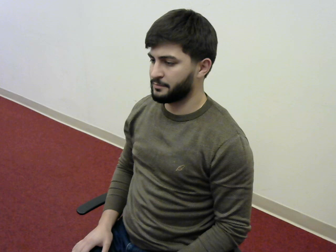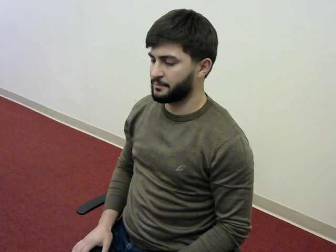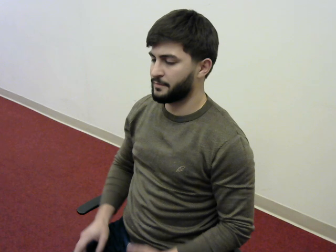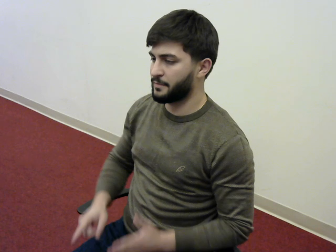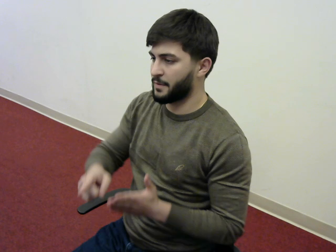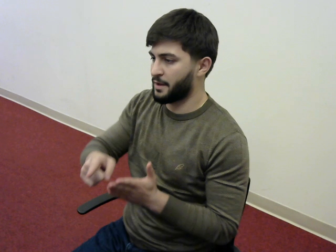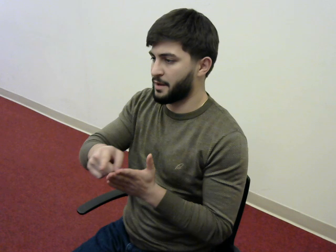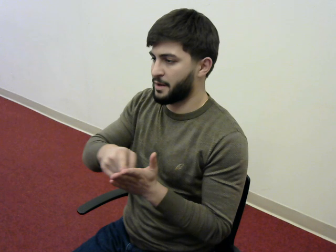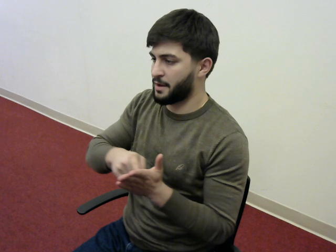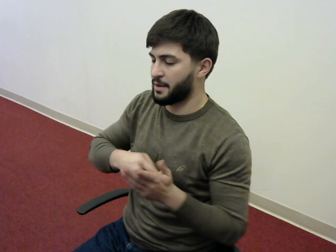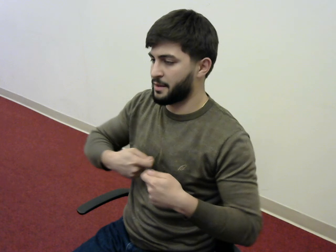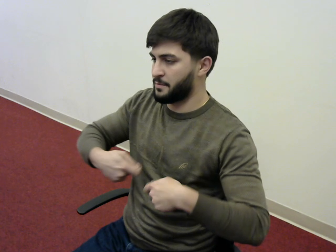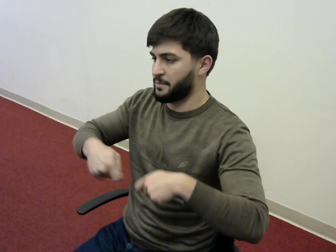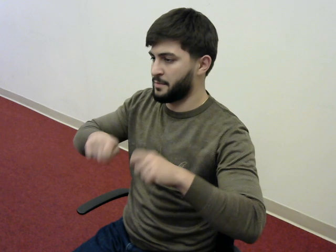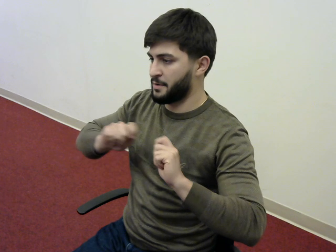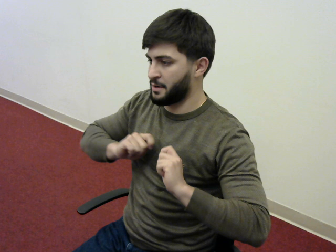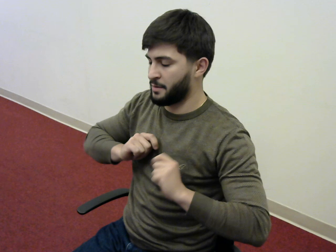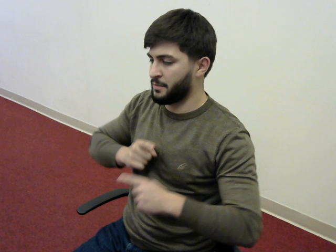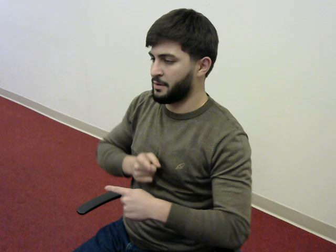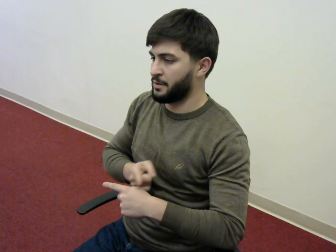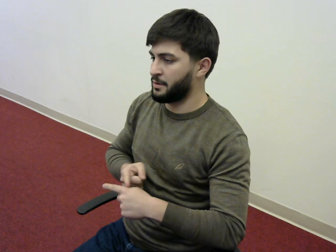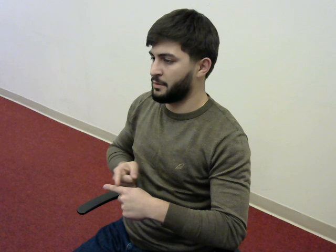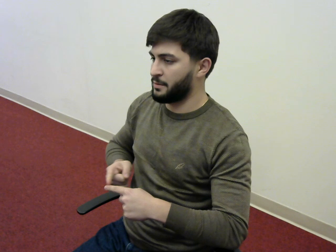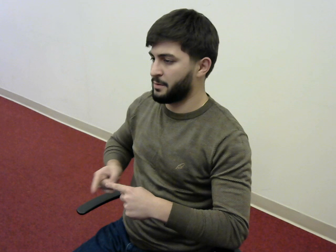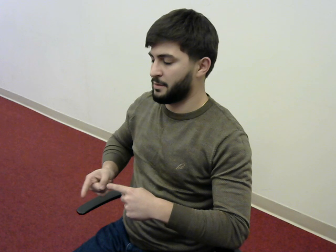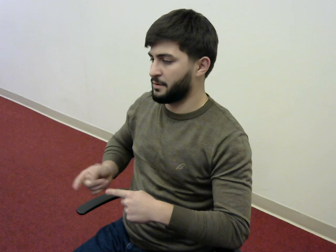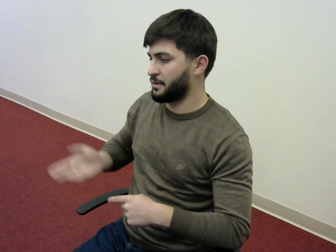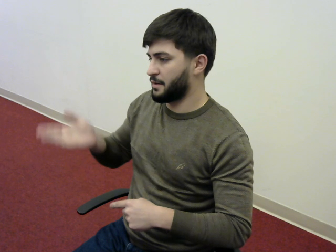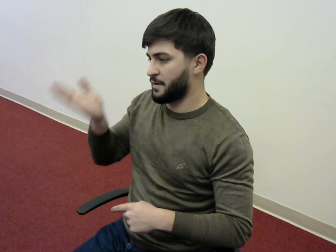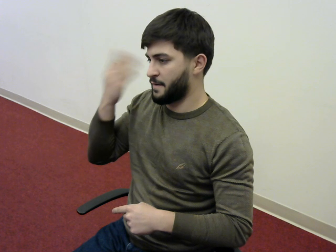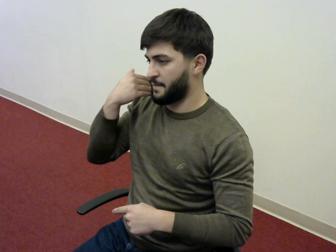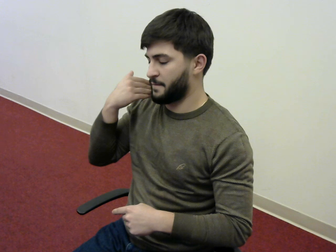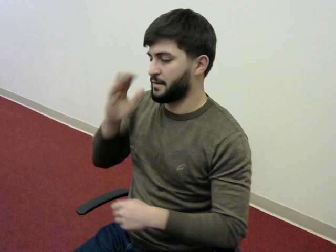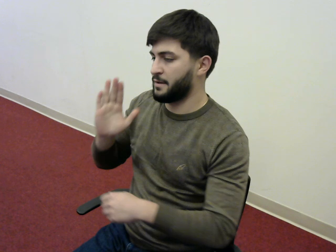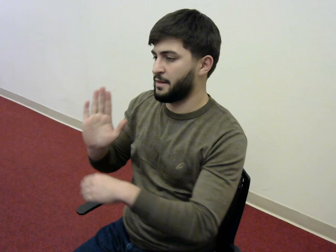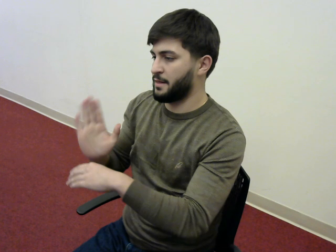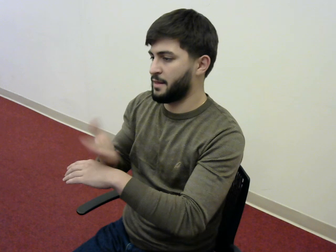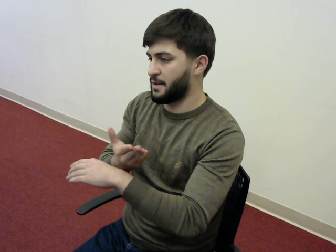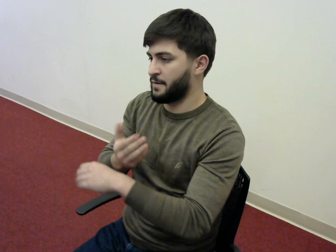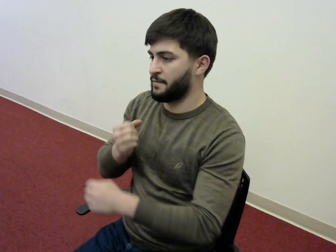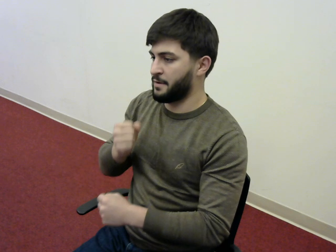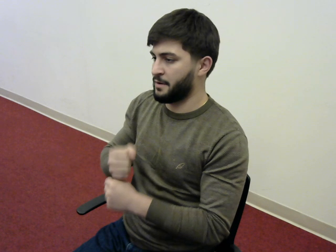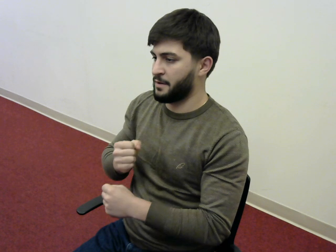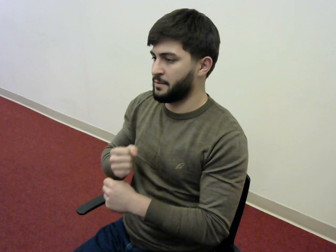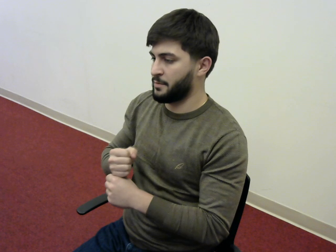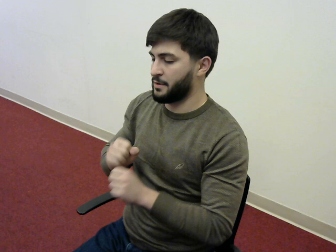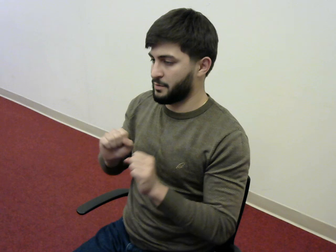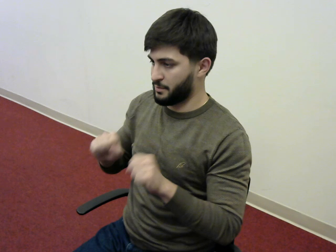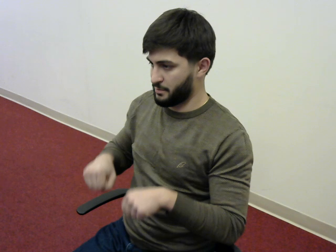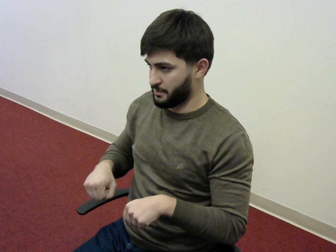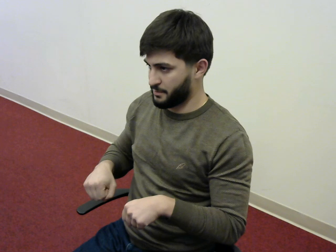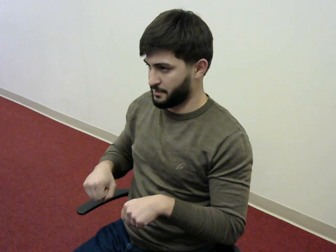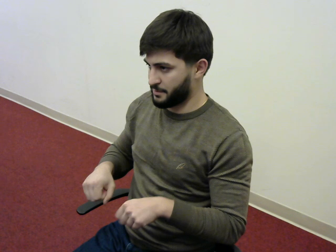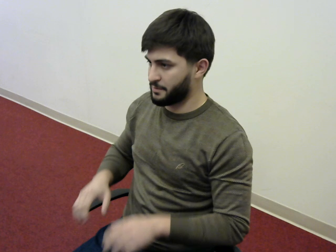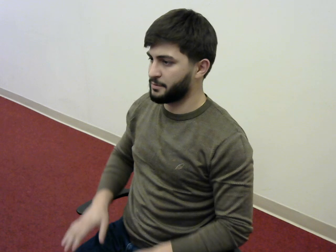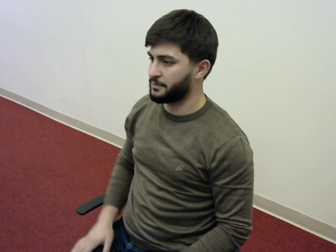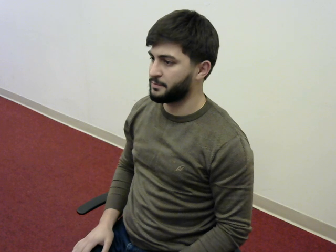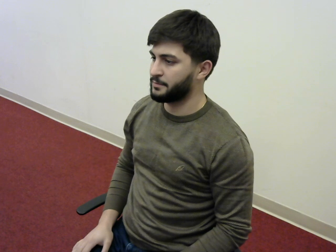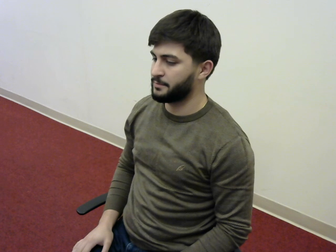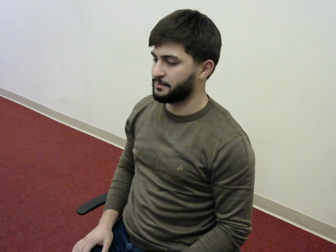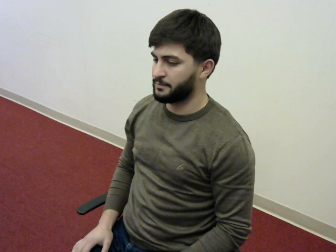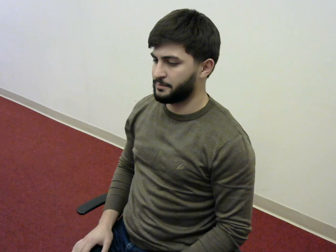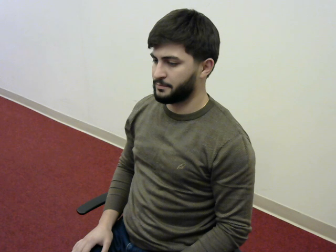Etibarnaməni müddətindən əvvəl ləğv etdirmək olarmı?